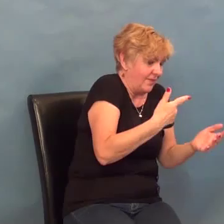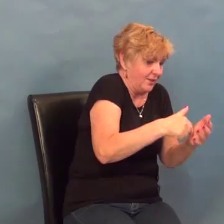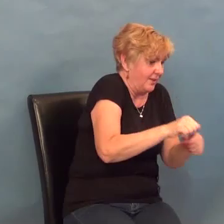Ja...